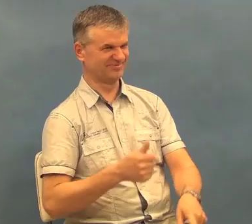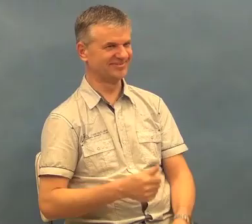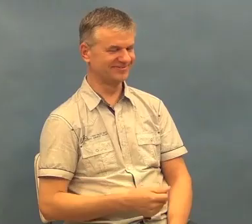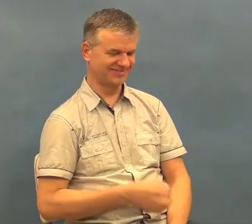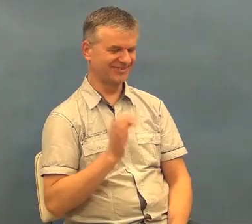Dobrze.